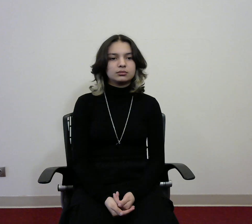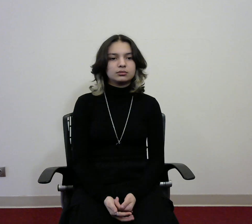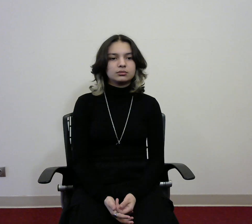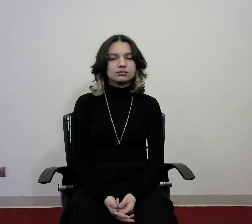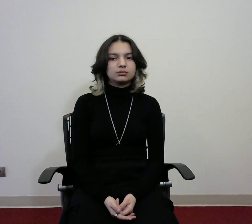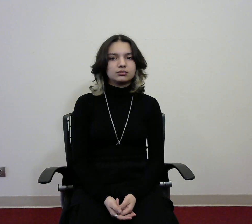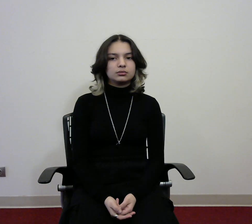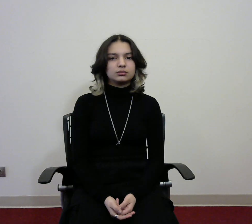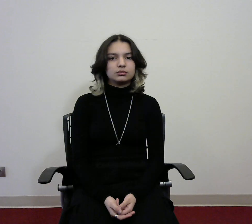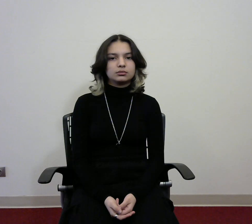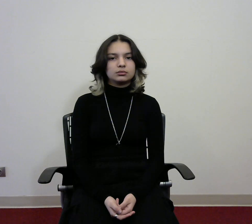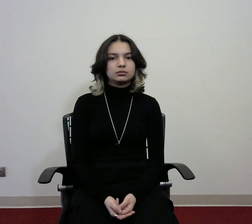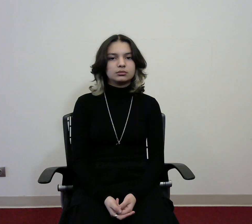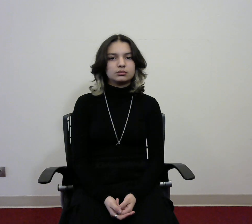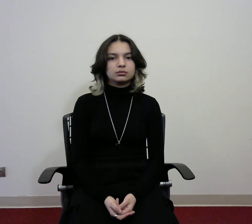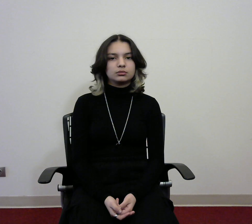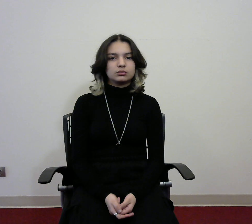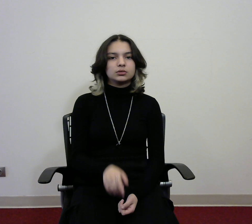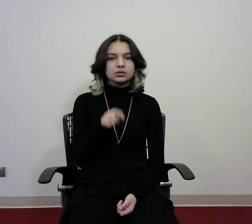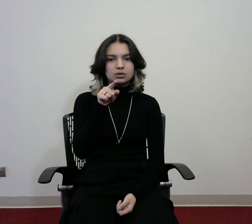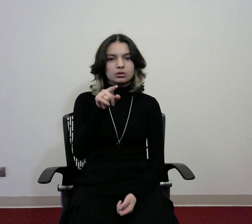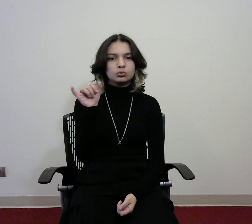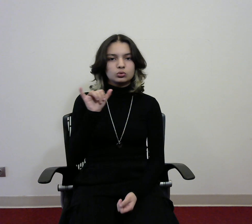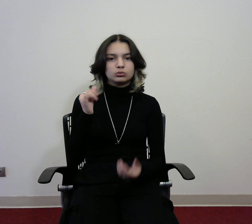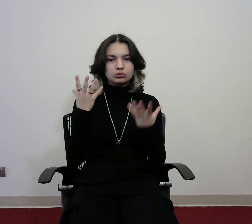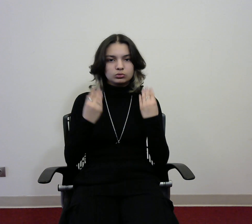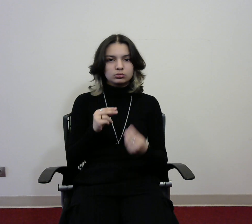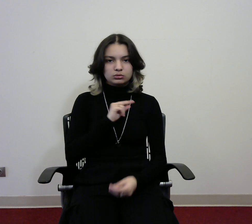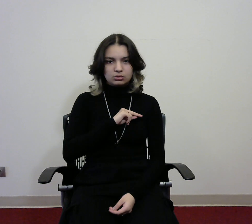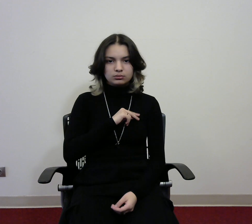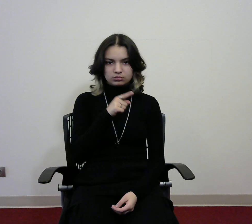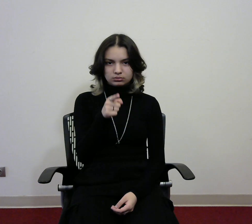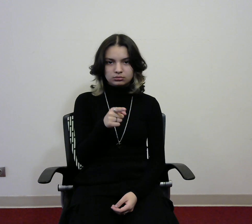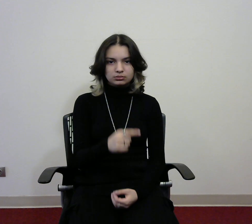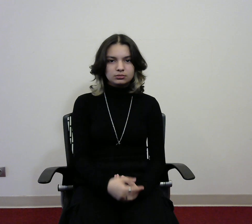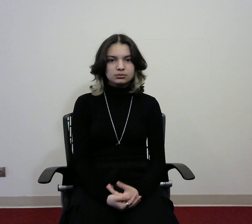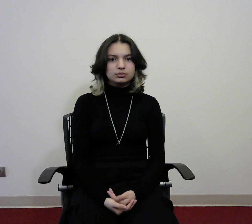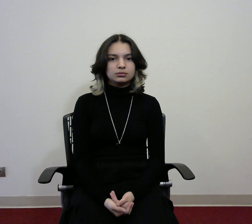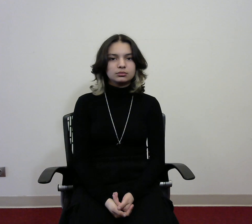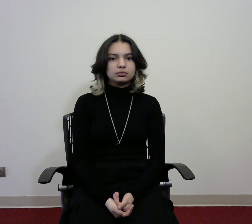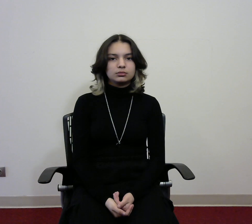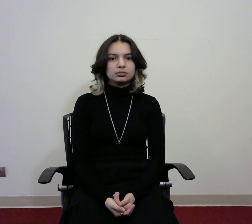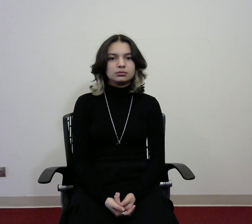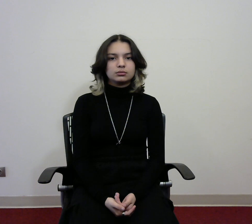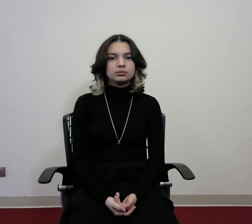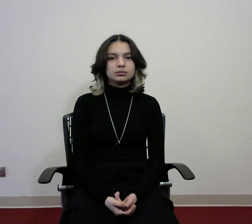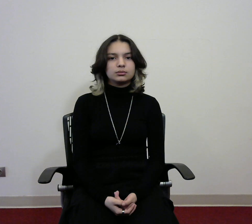Sən şənbə günü işləyirsən?